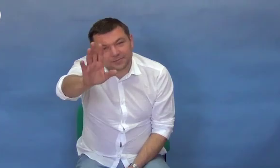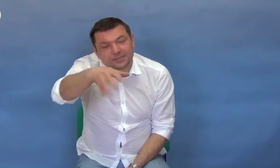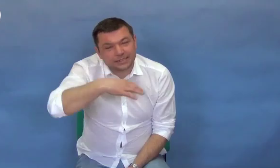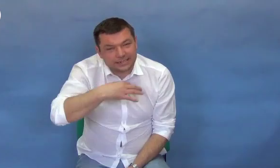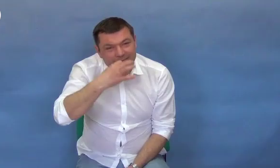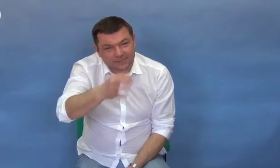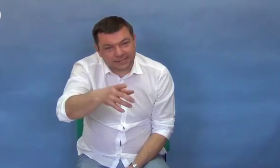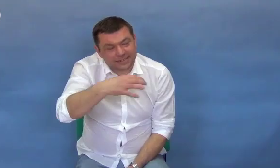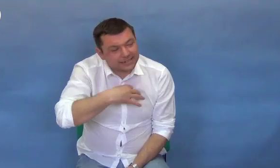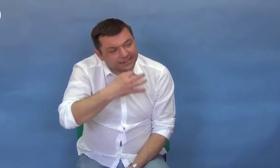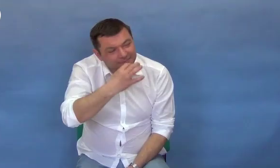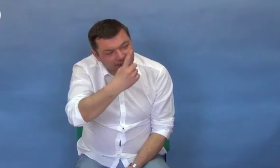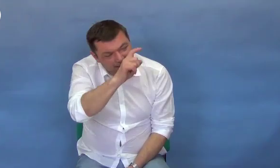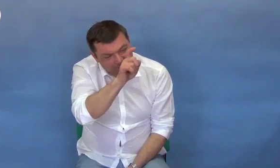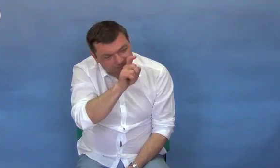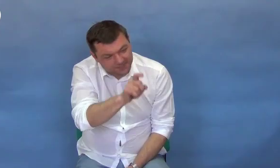Chciałbym zadać jedno pytanie.